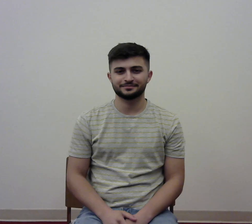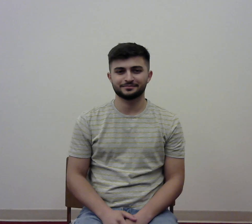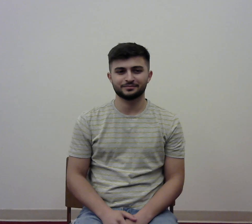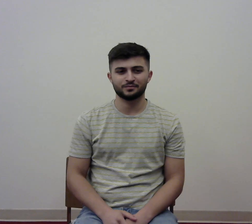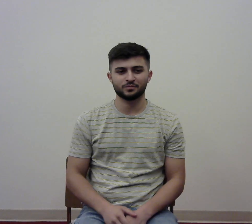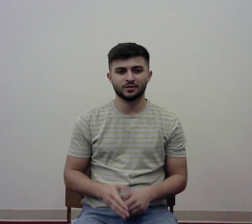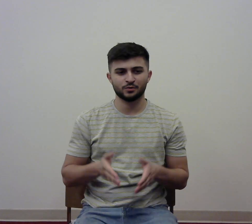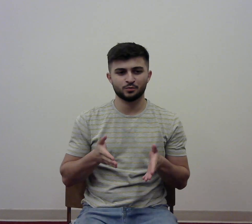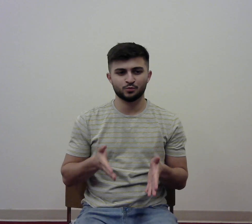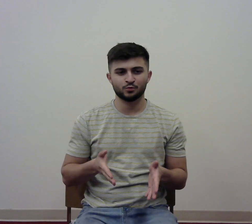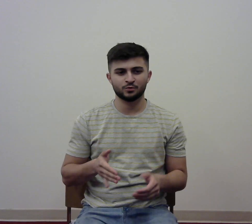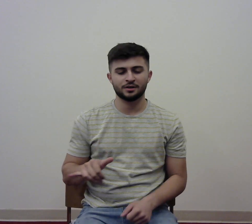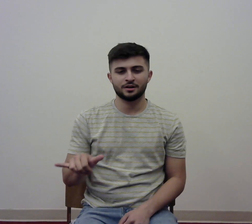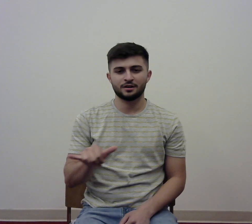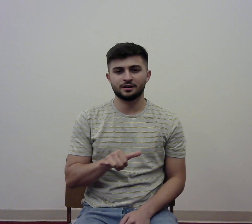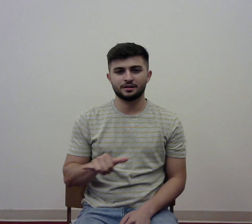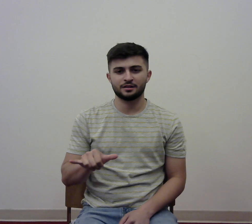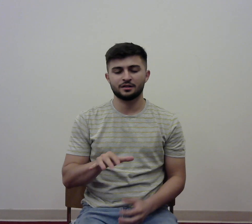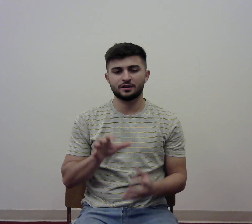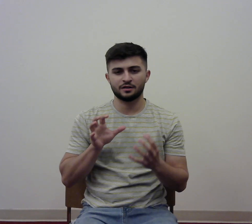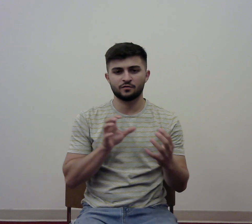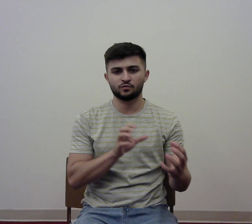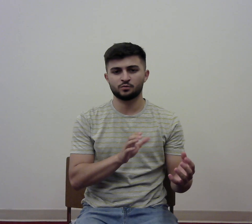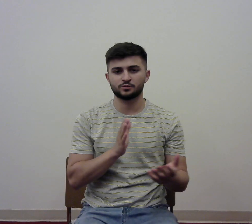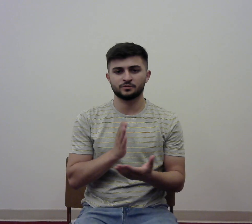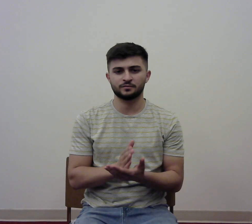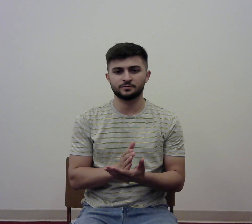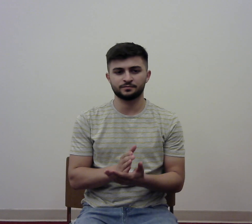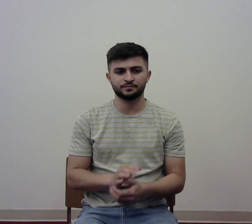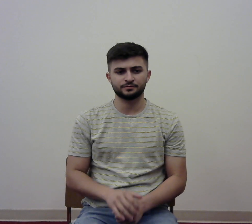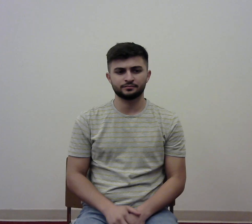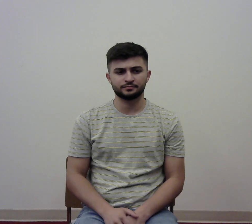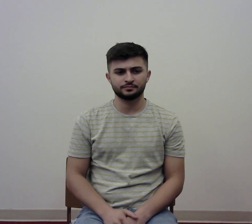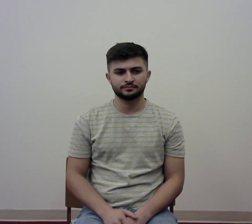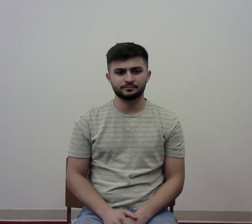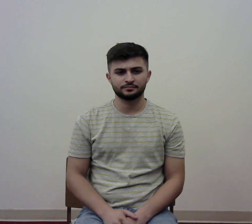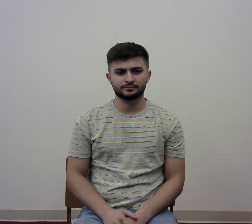Burda harda avtobus var?